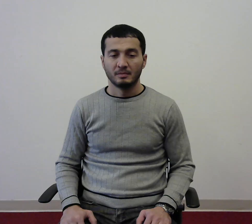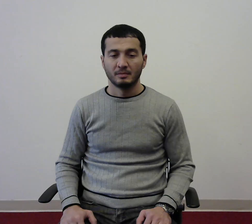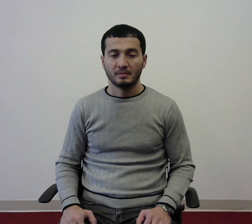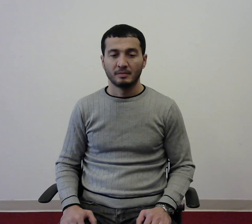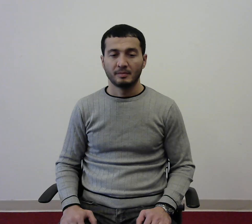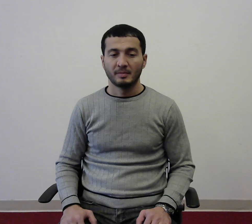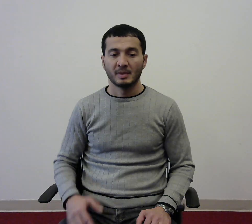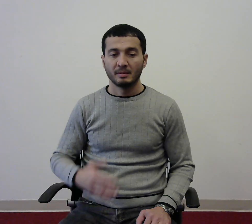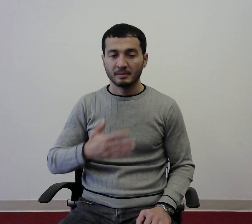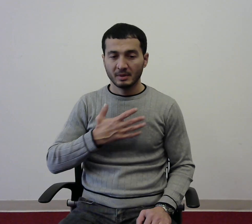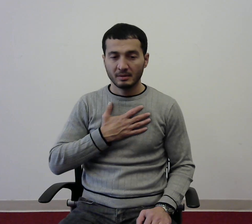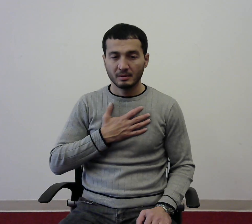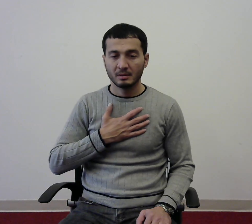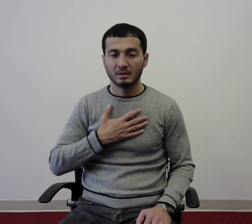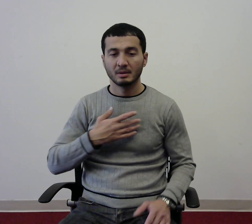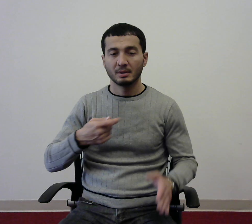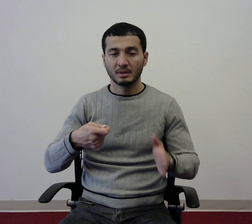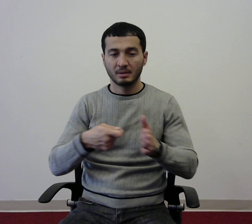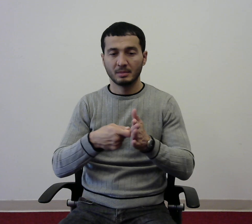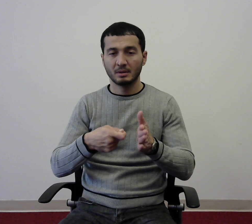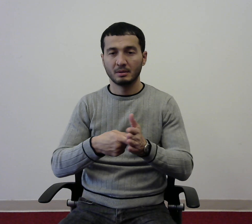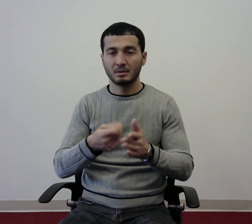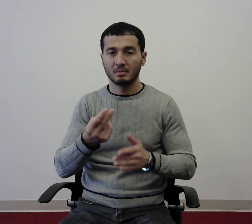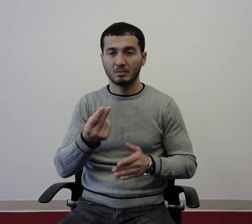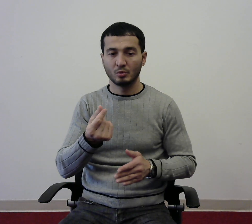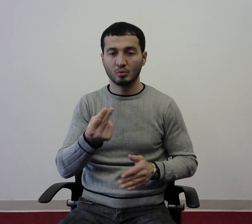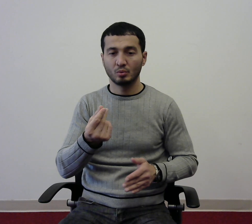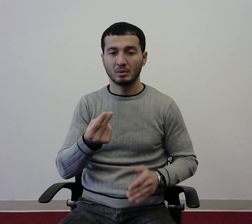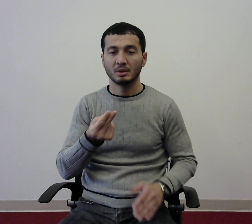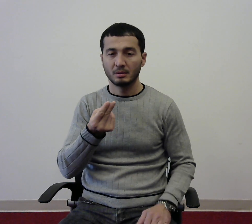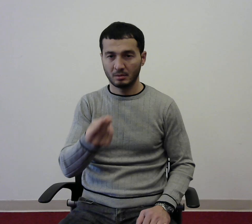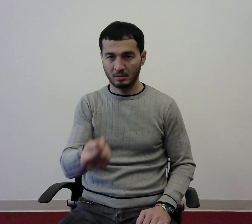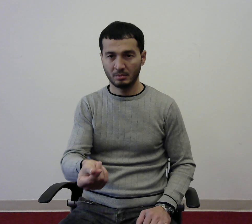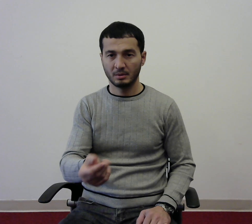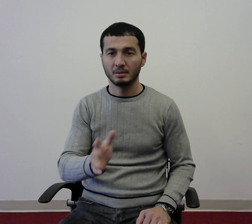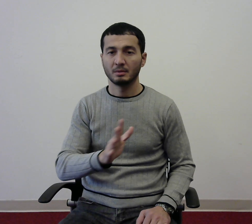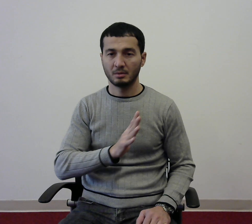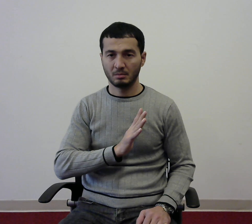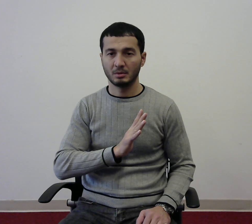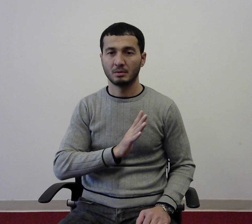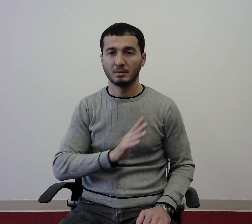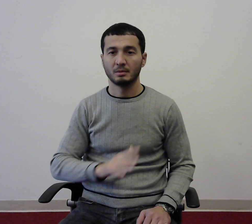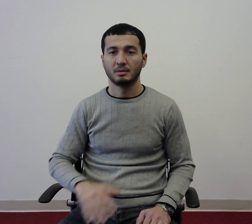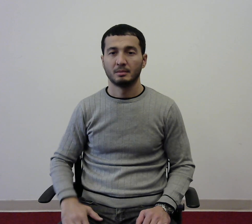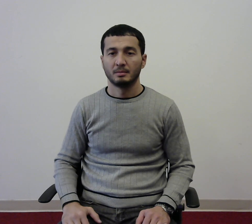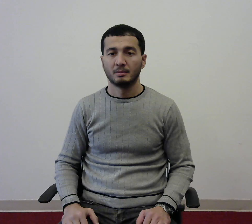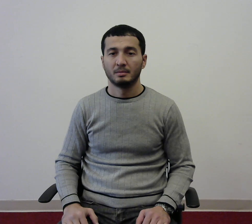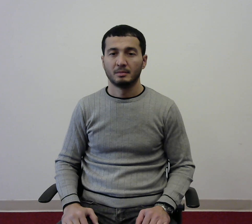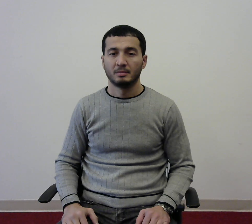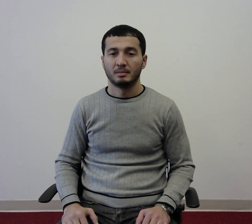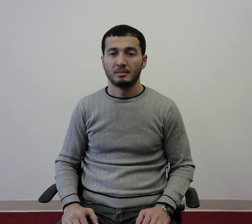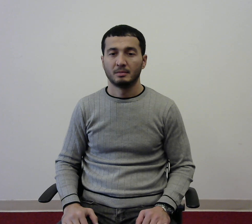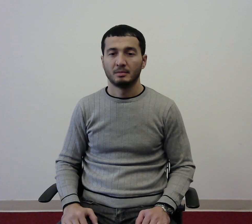Mən biletlərin pulunu ödəmişəm